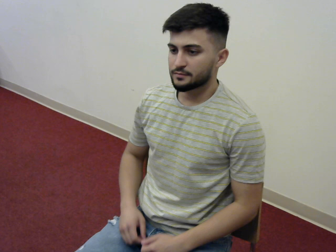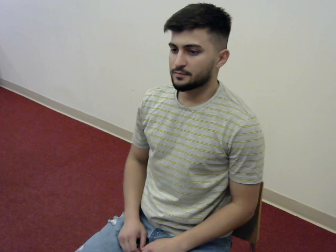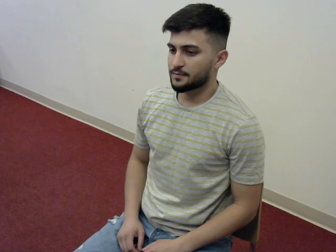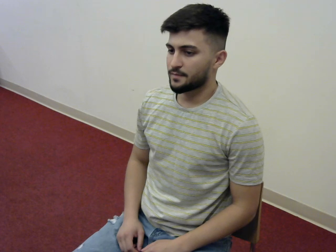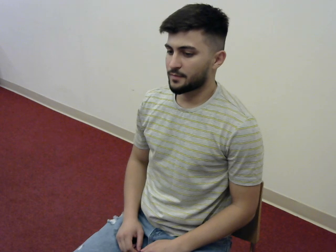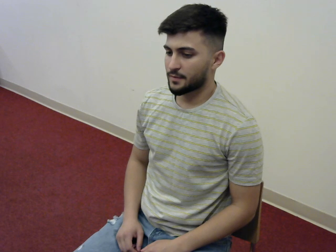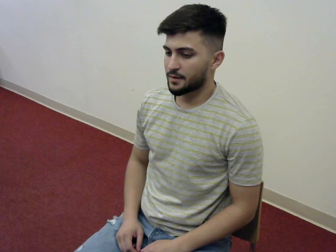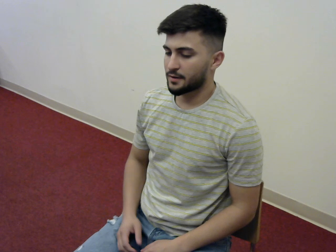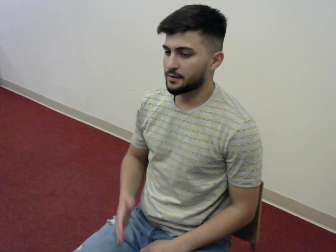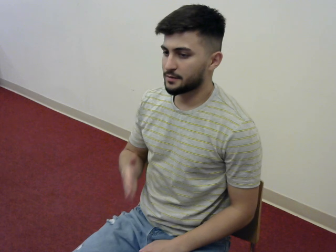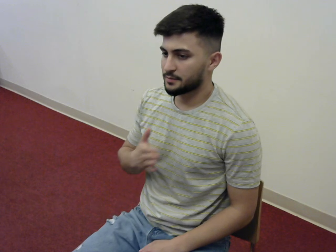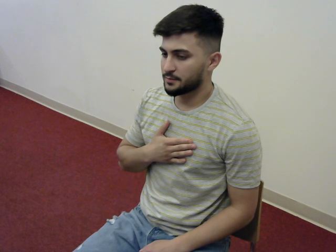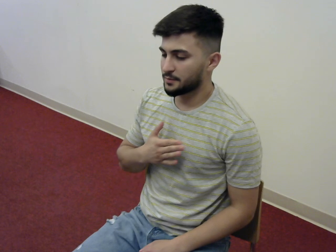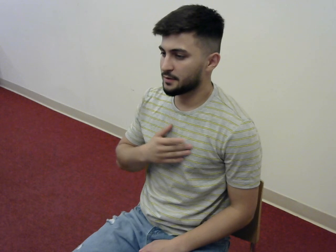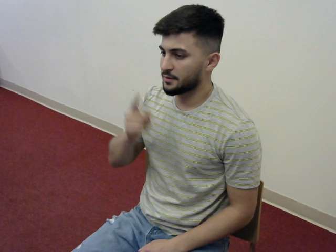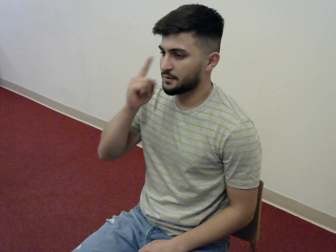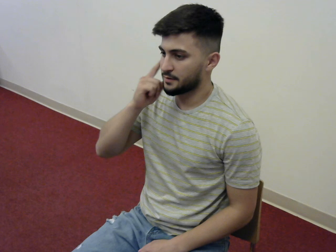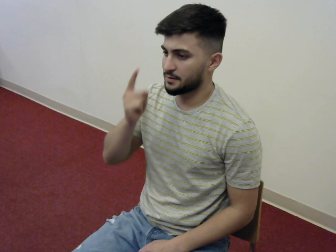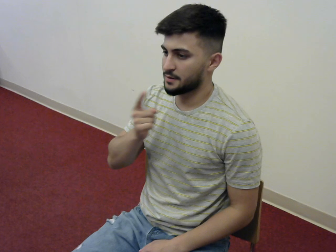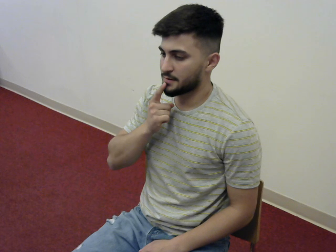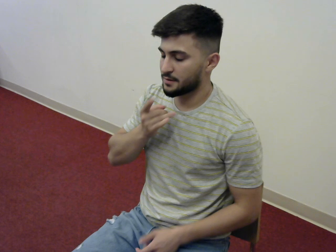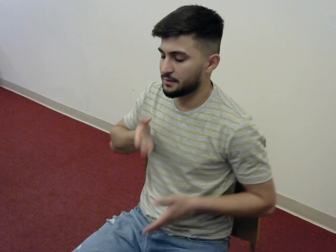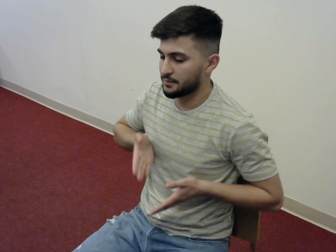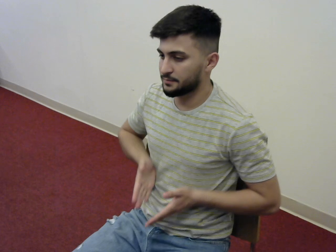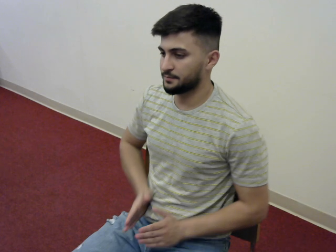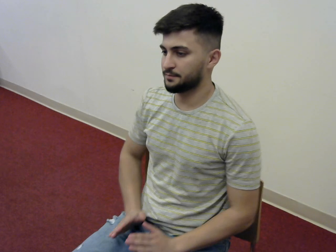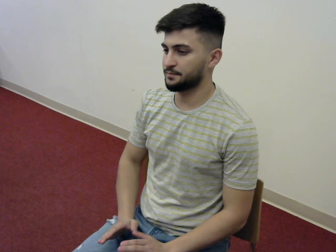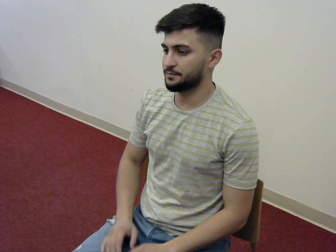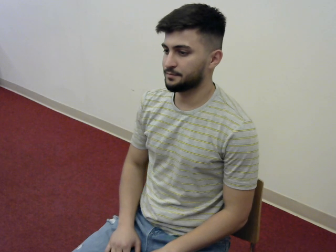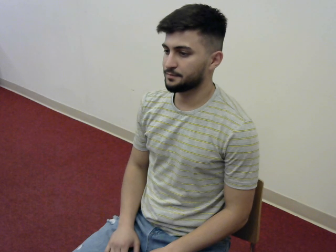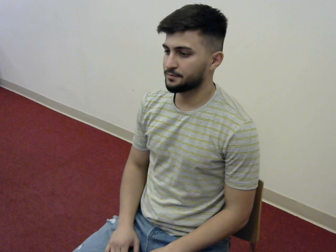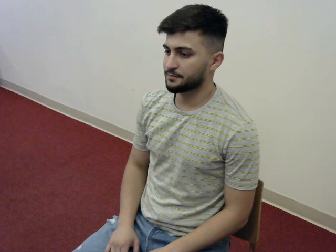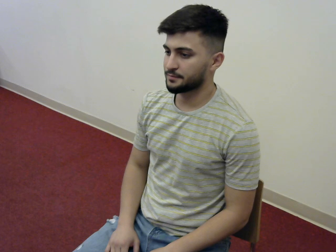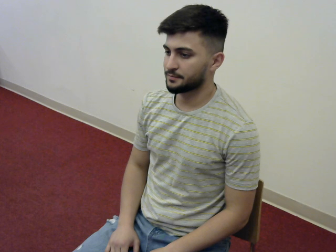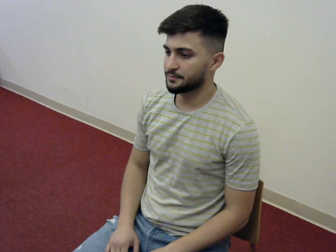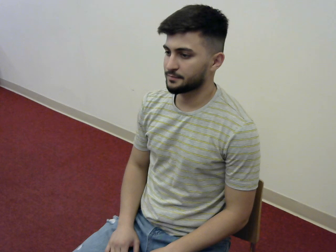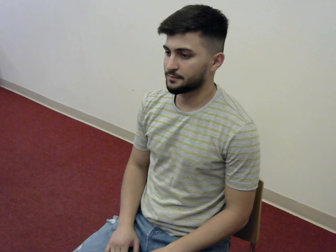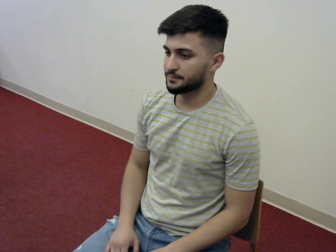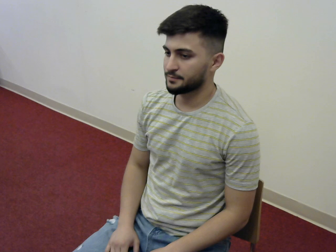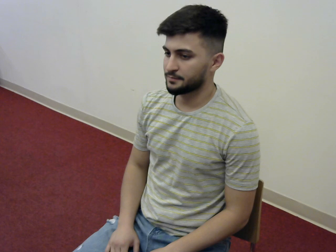Mənim eşitmə məhdudiyyətim anadangəlmədir